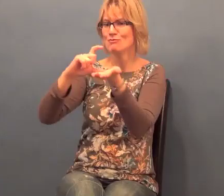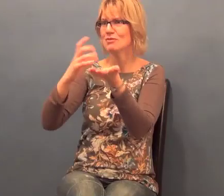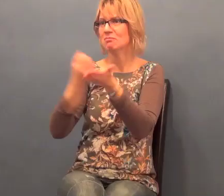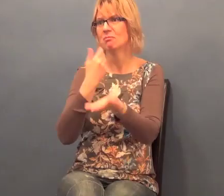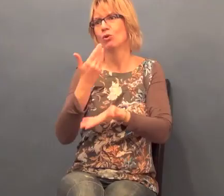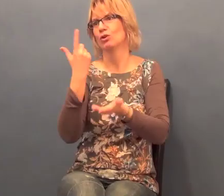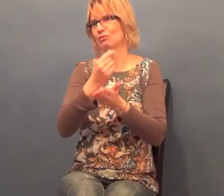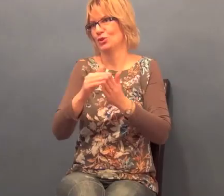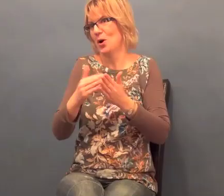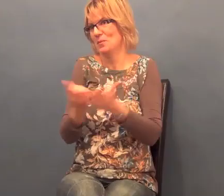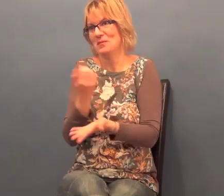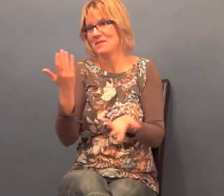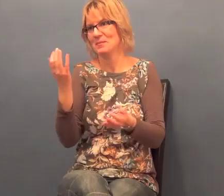Może poszli do domu, ale nie wiem dokładnie.